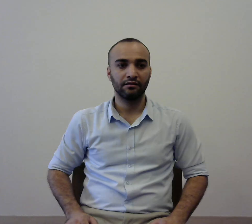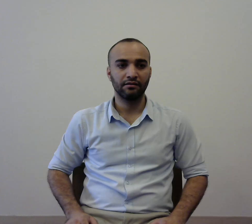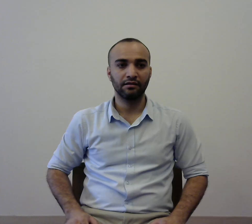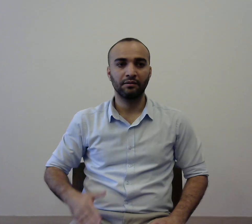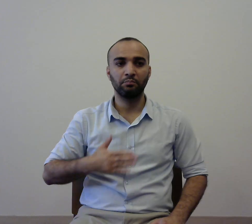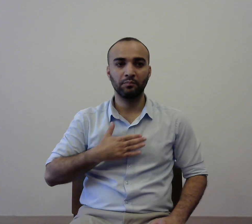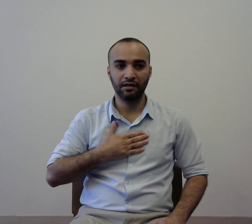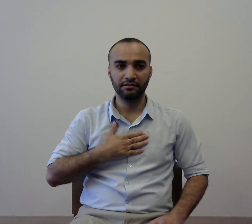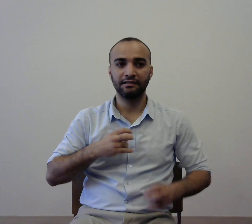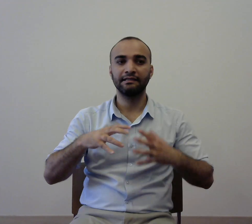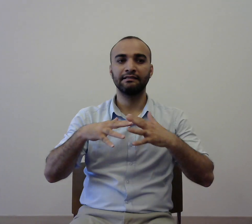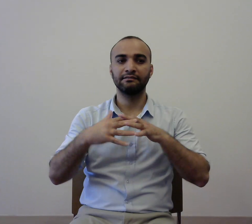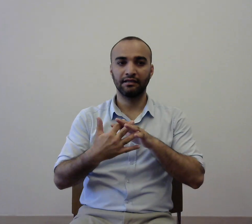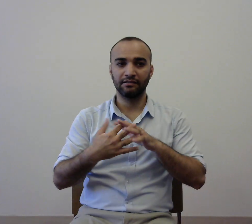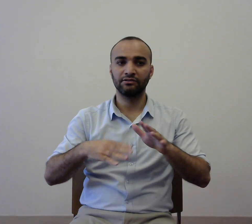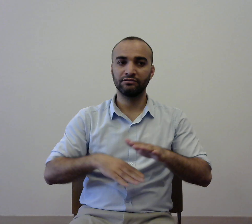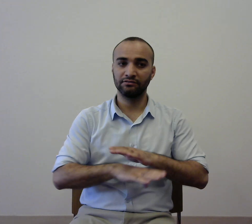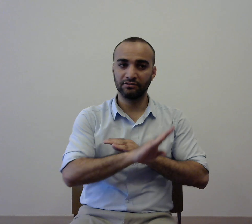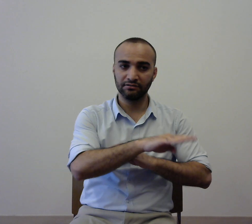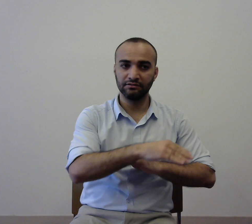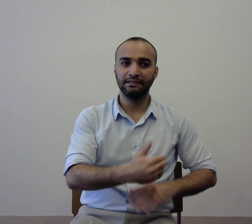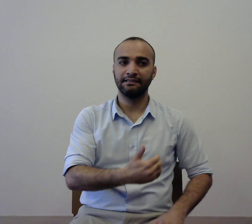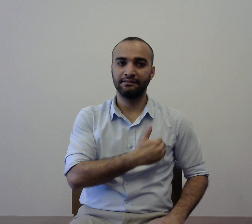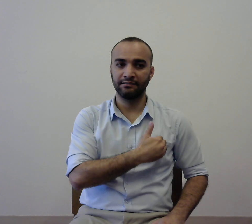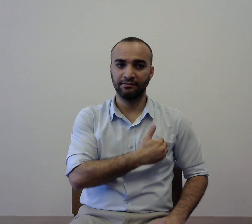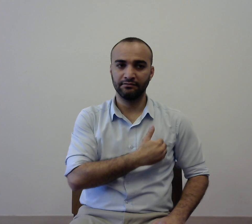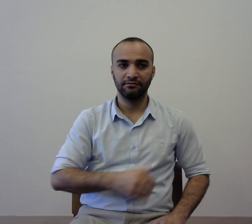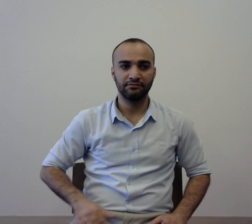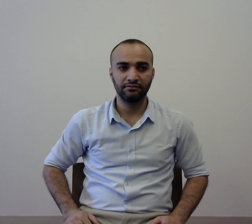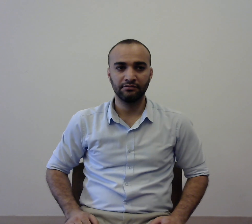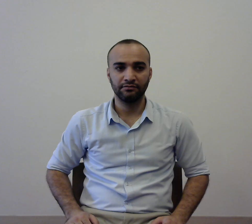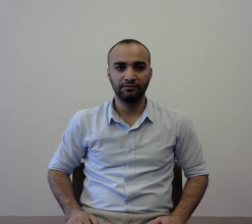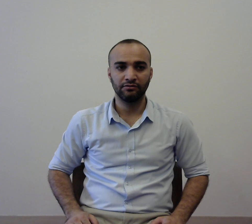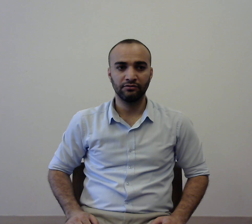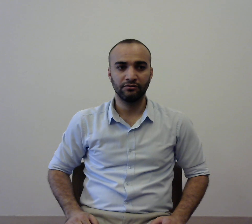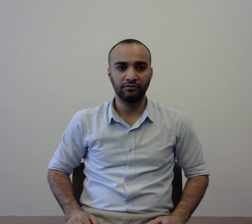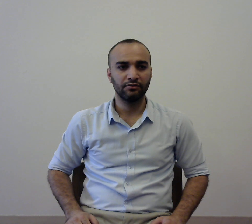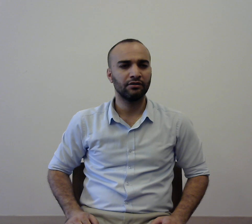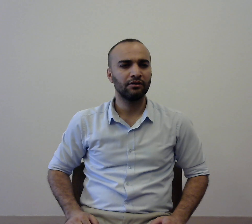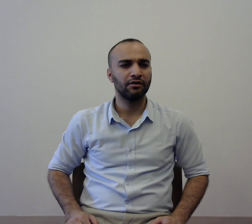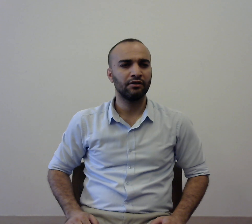Mən kəndə getmək istəyirəm